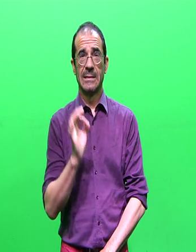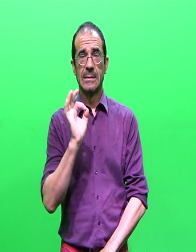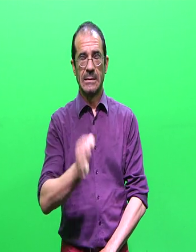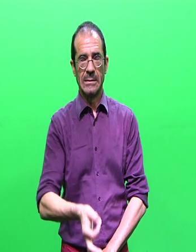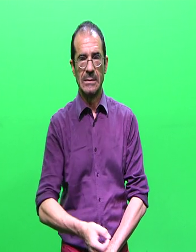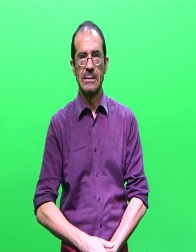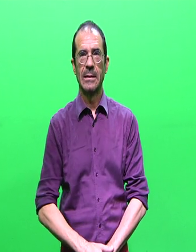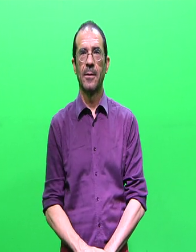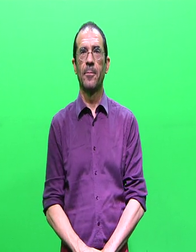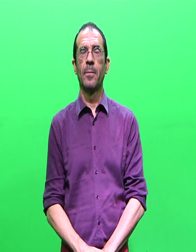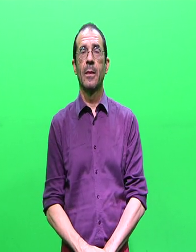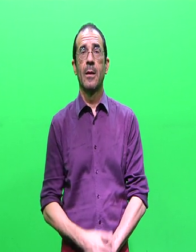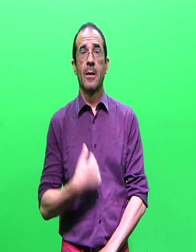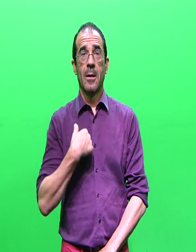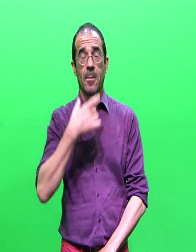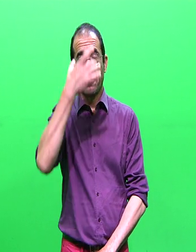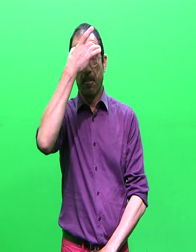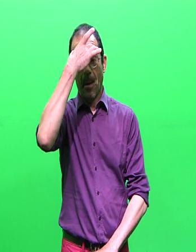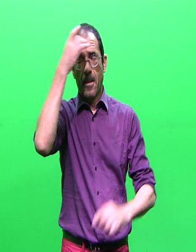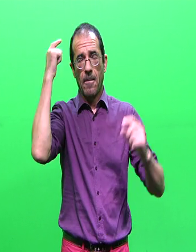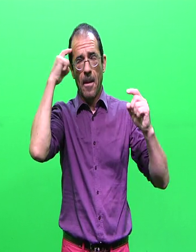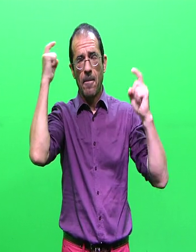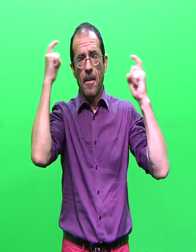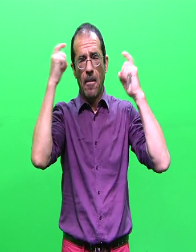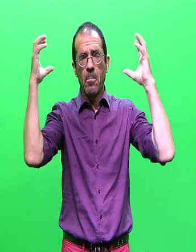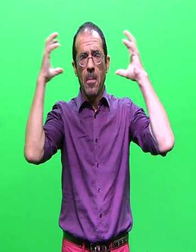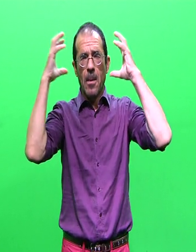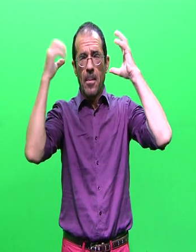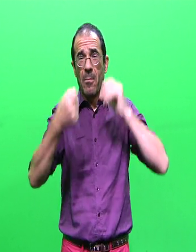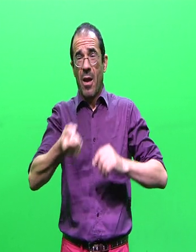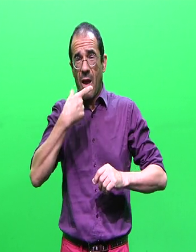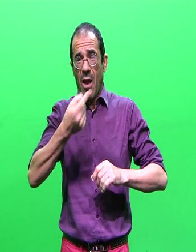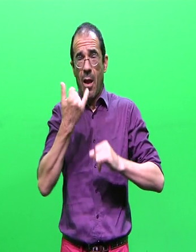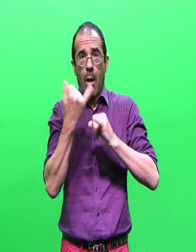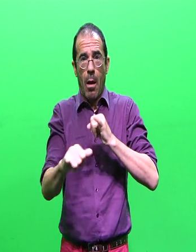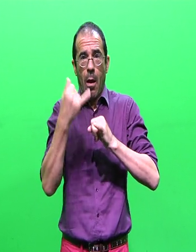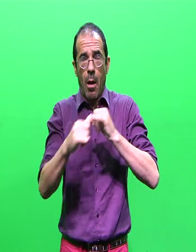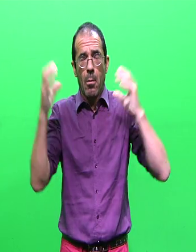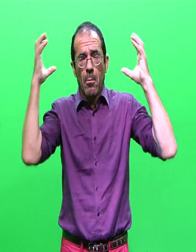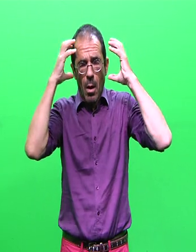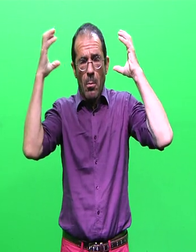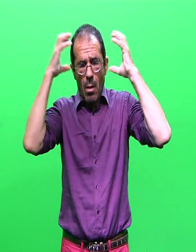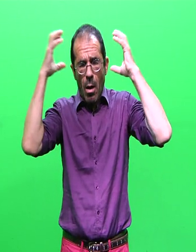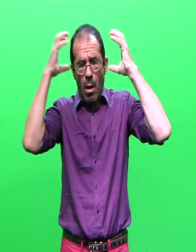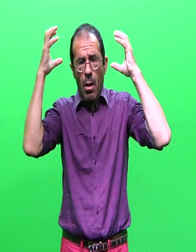Sí, em fa mal el cap, tinc migranya i sento contraccions. He pres pastilles, però és inútil, sento moltes contraccions.